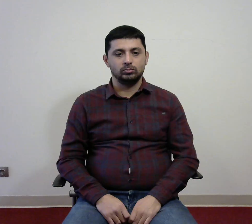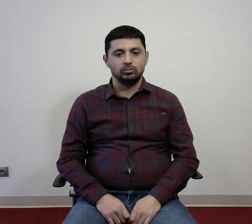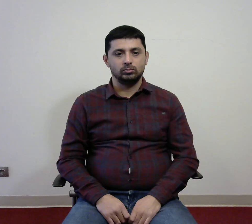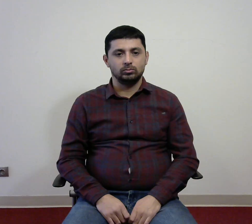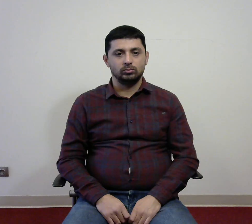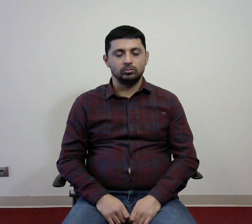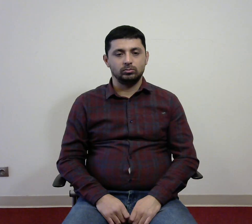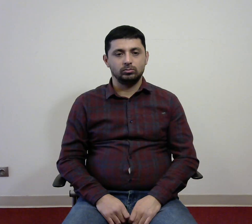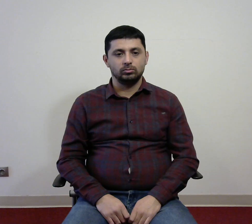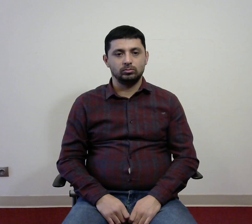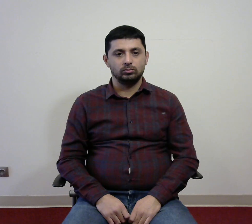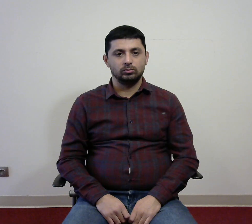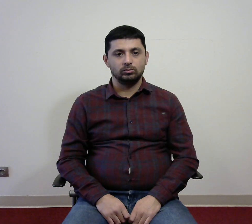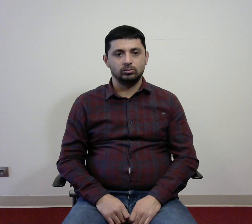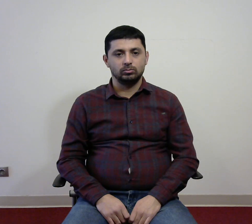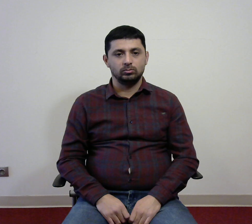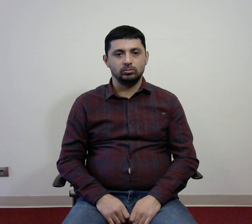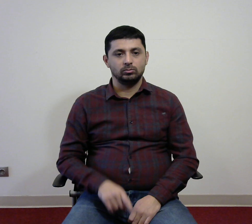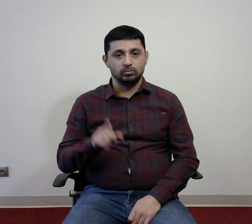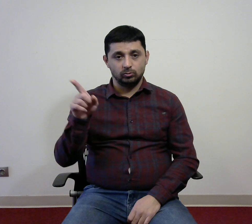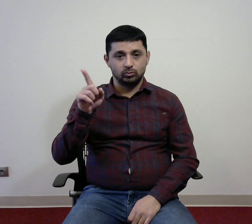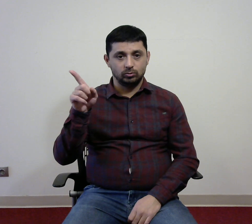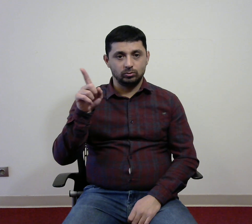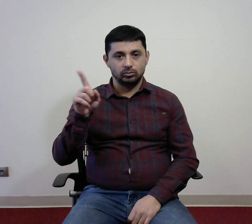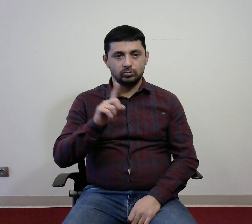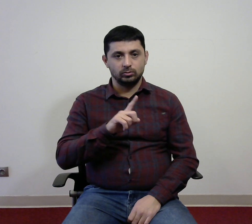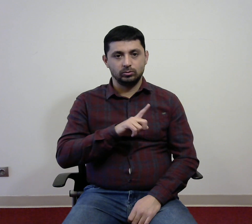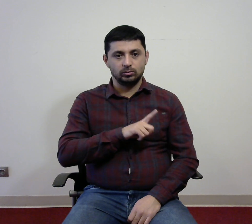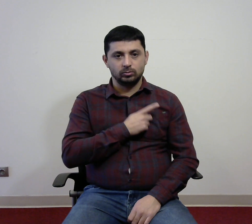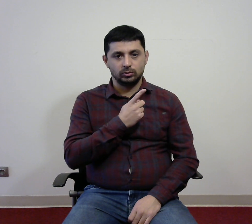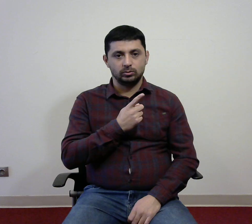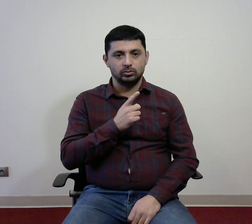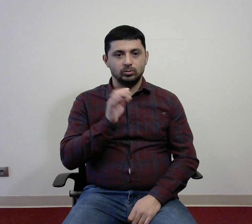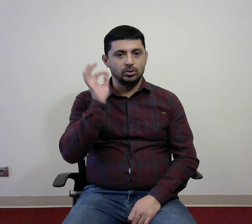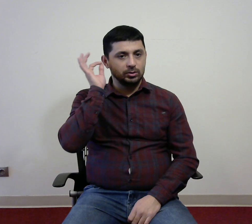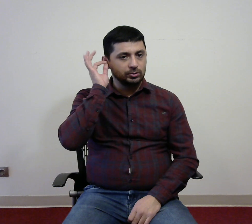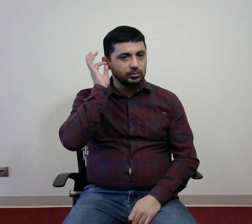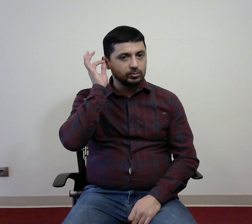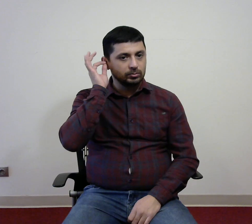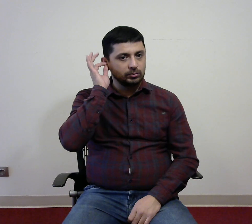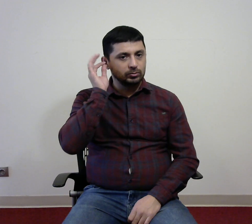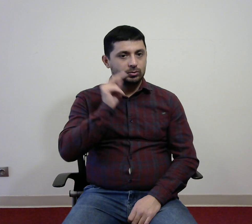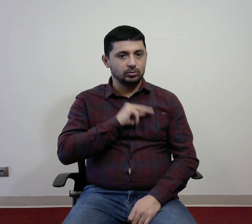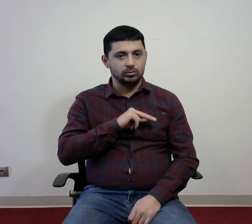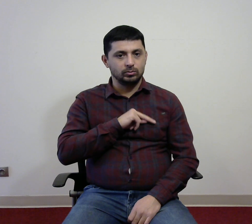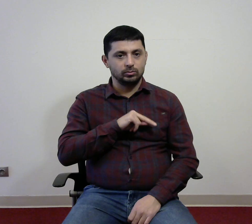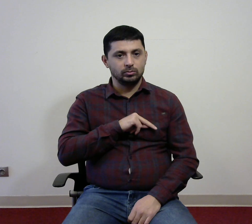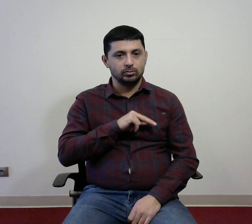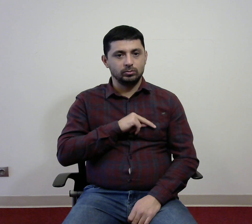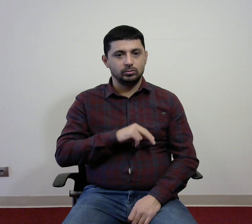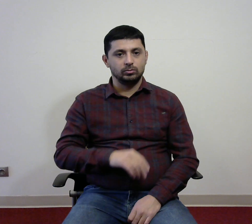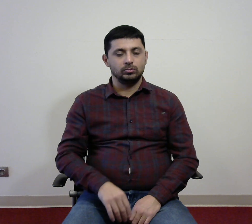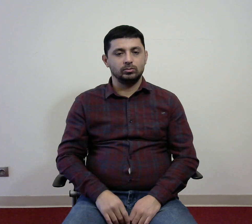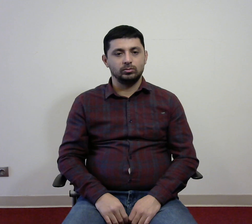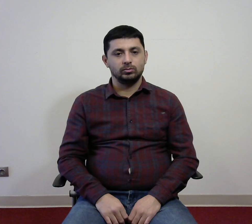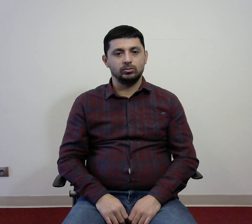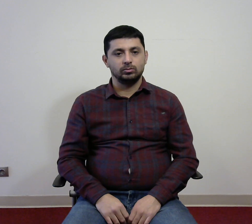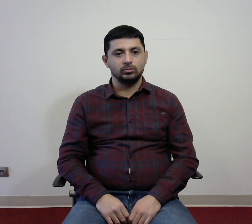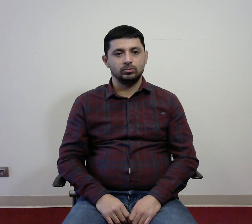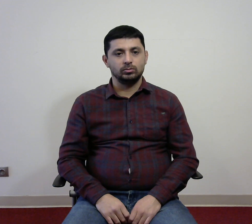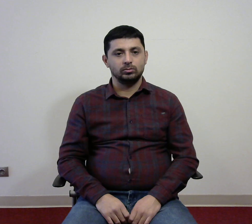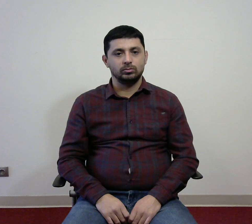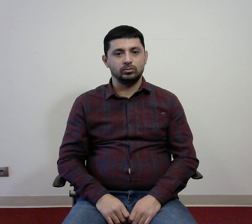Orda professional həkimlər çalışır